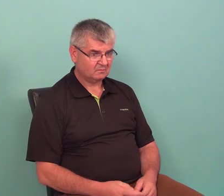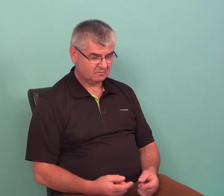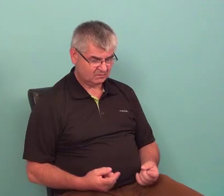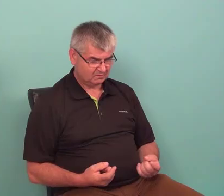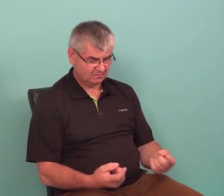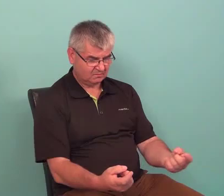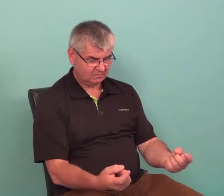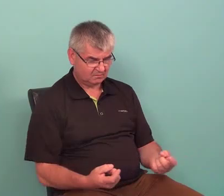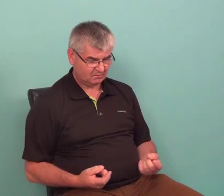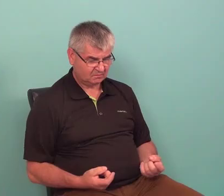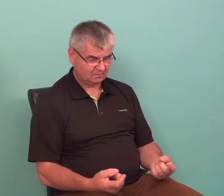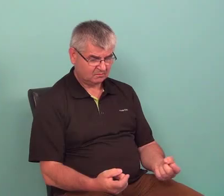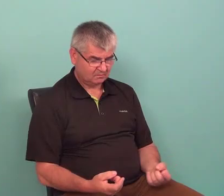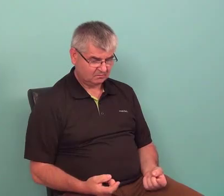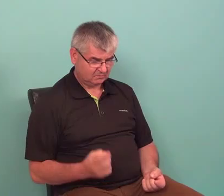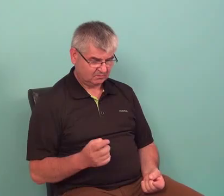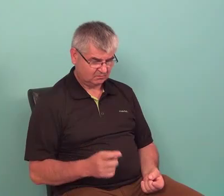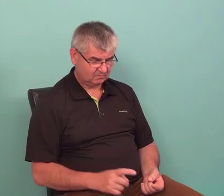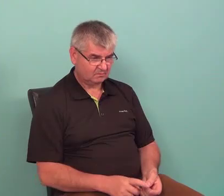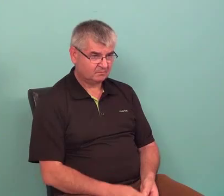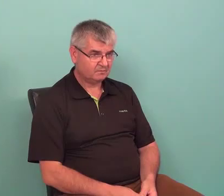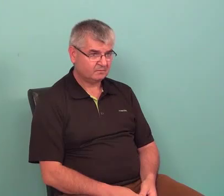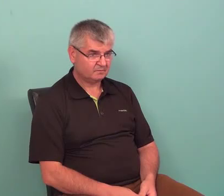Uważać na coś jadącego na torze.